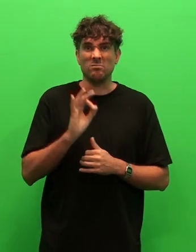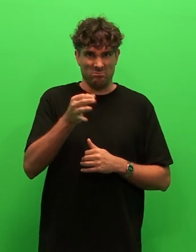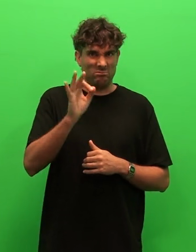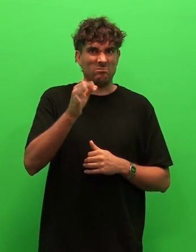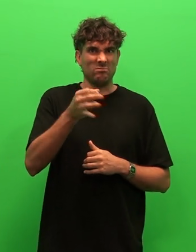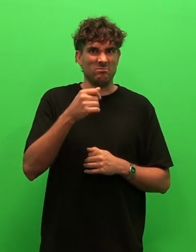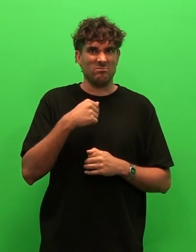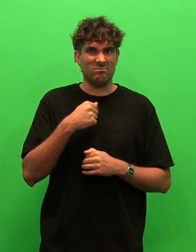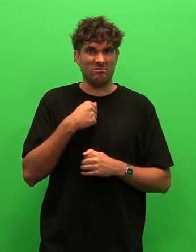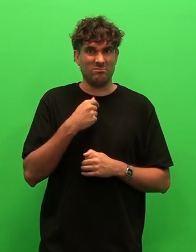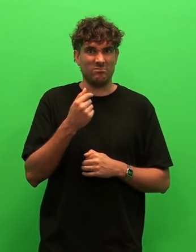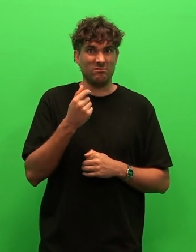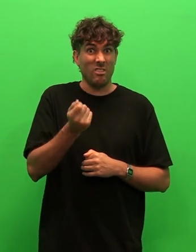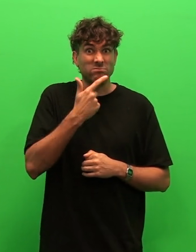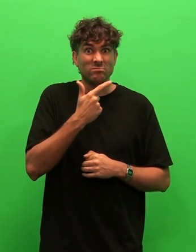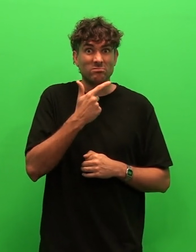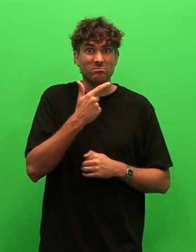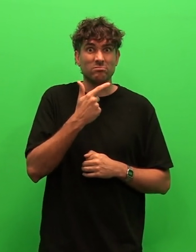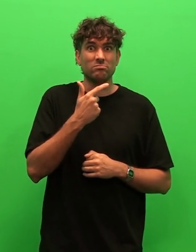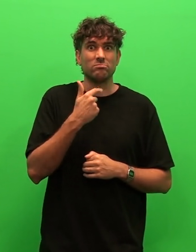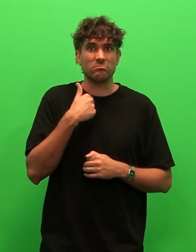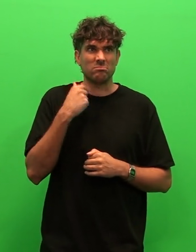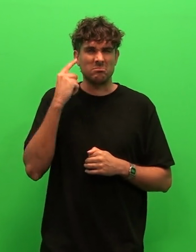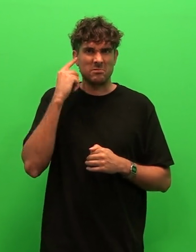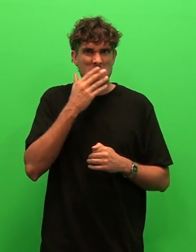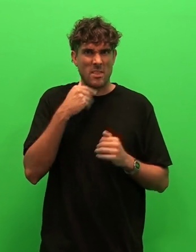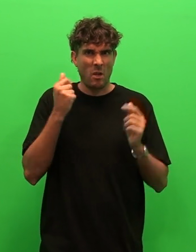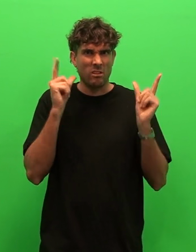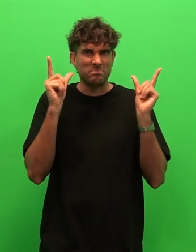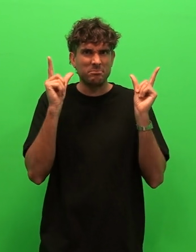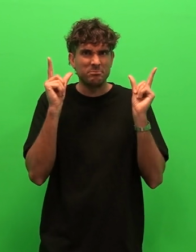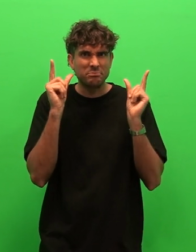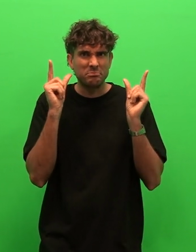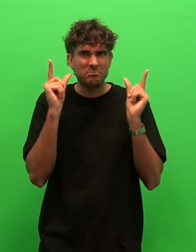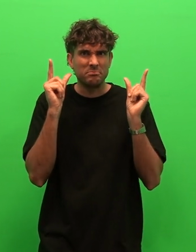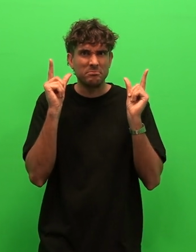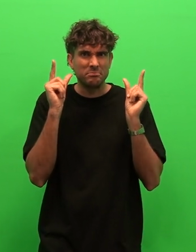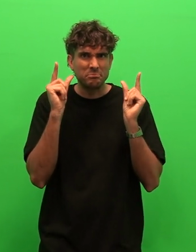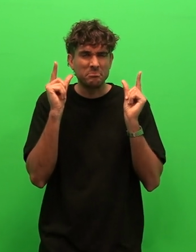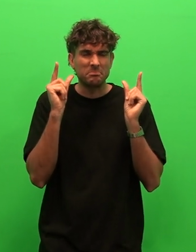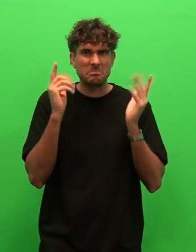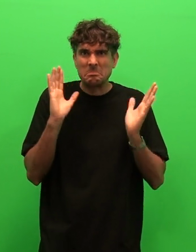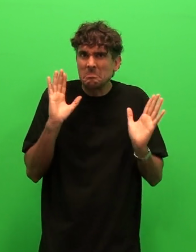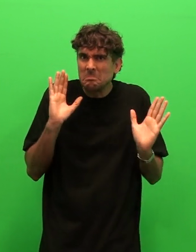Sí, quan em vaig prendre la pastilla em va semblar que anava perdent audició, no ho sé.